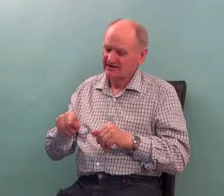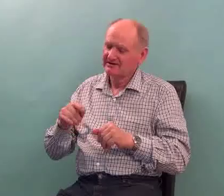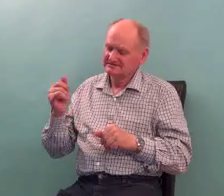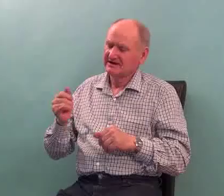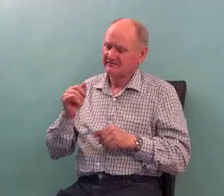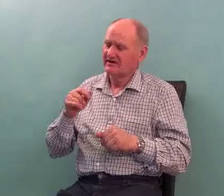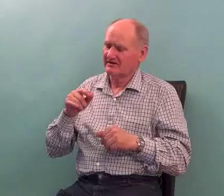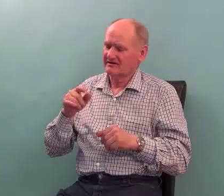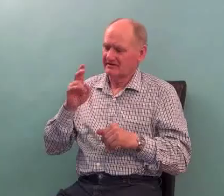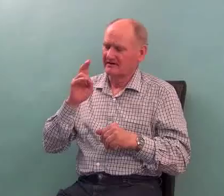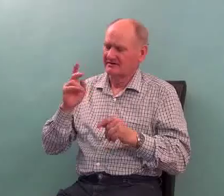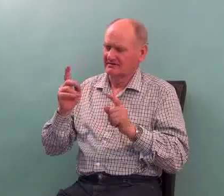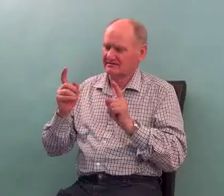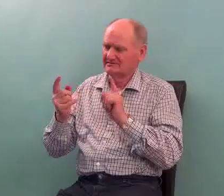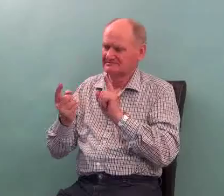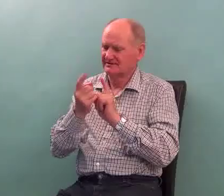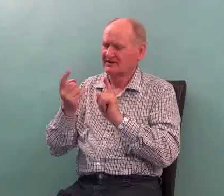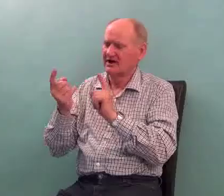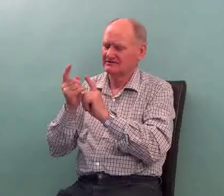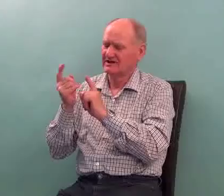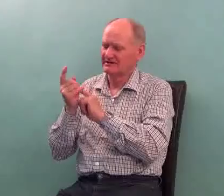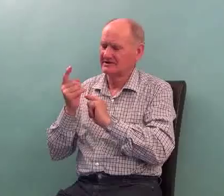Zawsze się spotykamy.